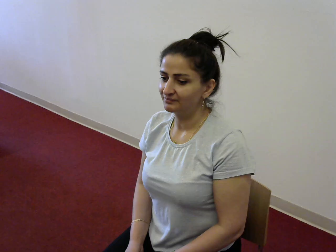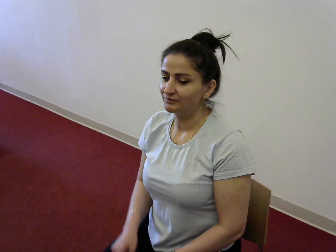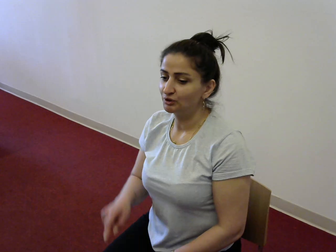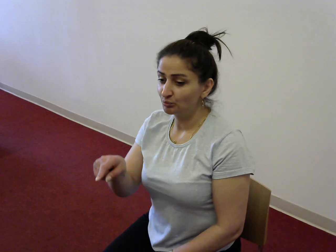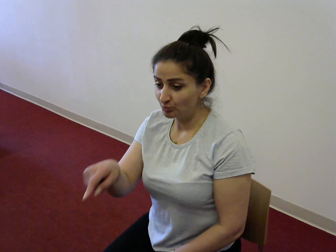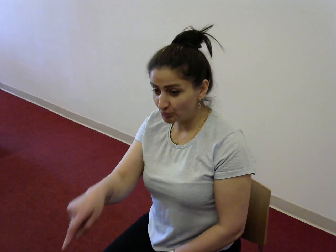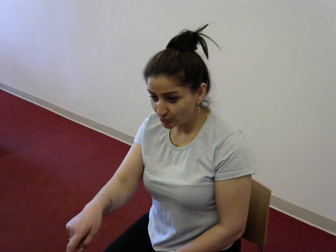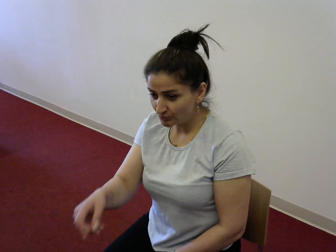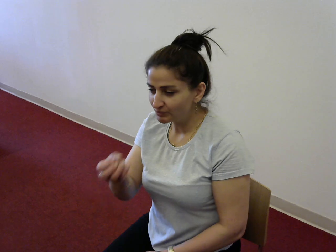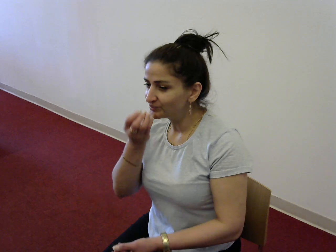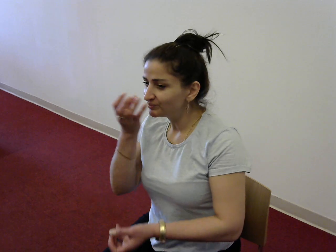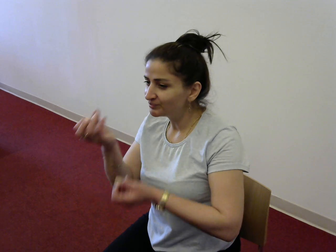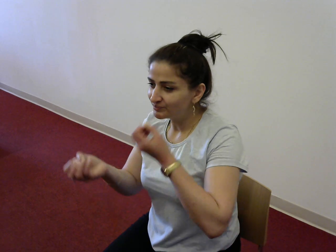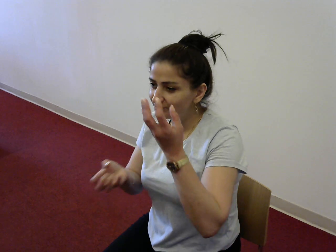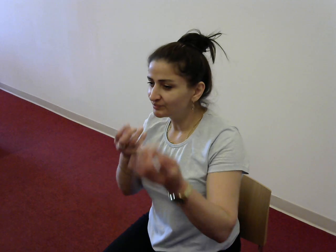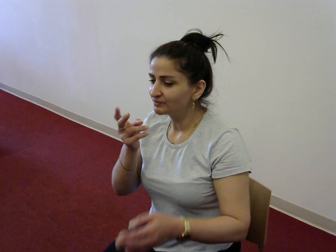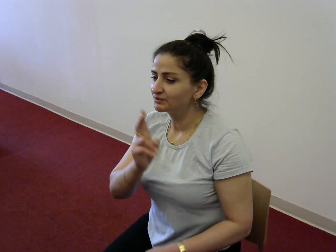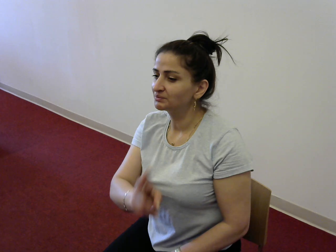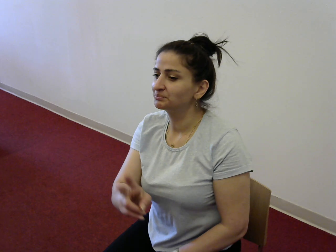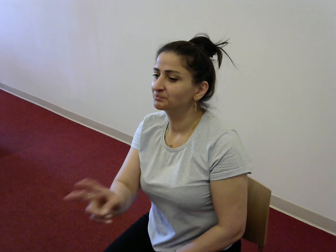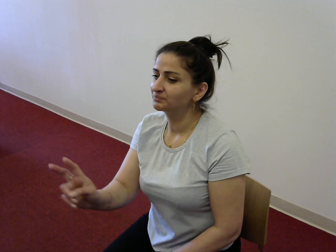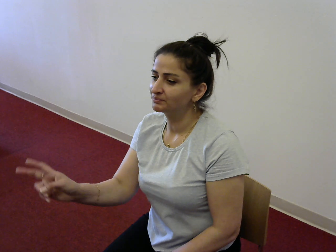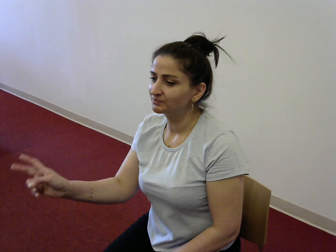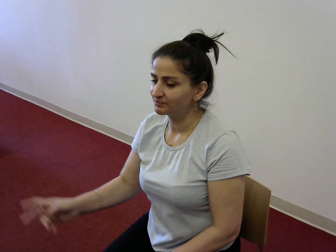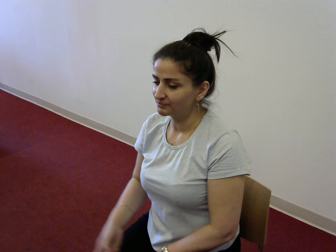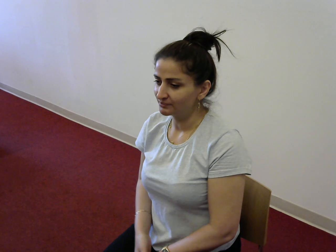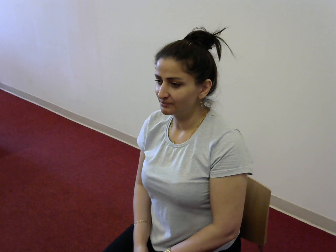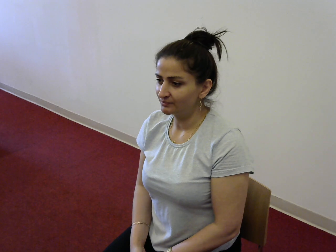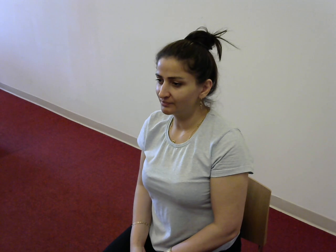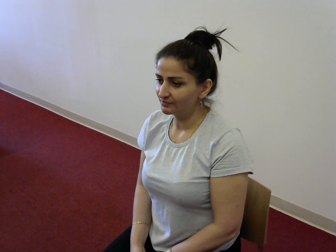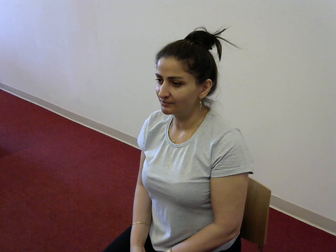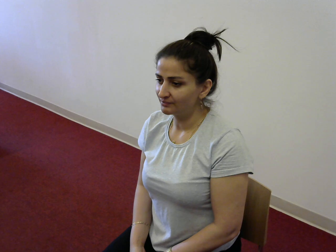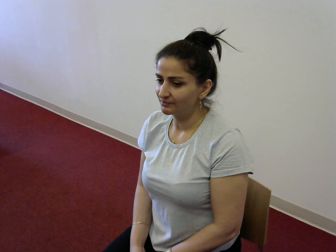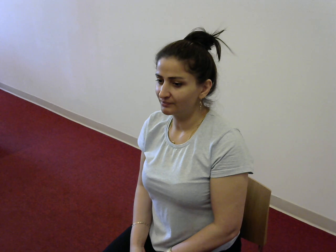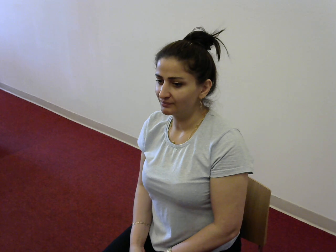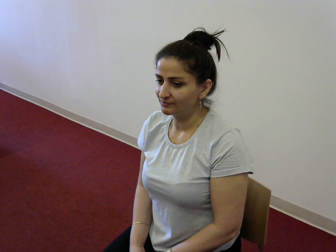Bu çiçəklər kimindir?